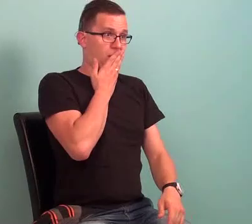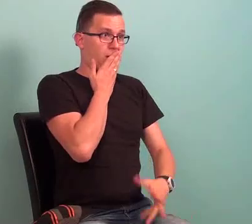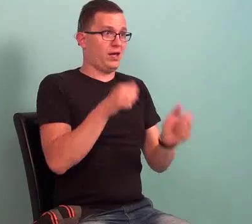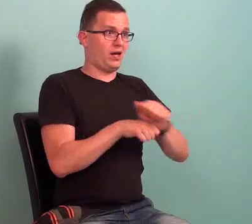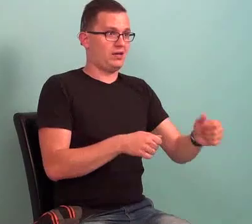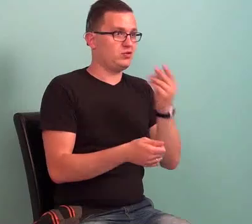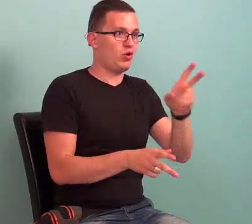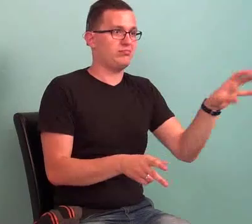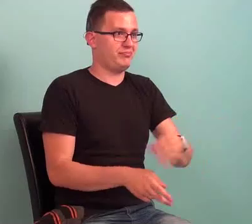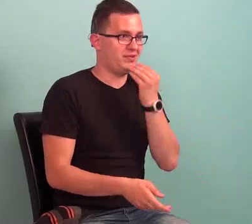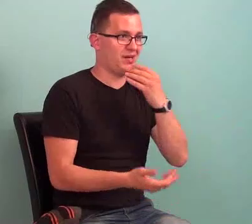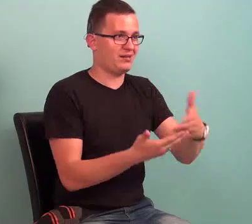"Gdzie jest jedzenie? Kto ukradł jedzenie z miski?"